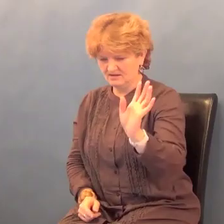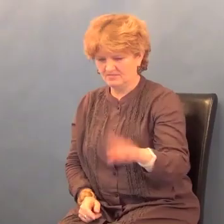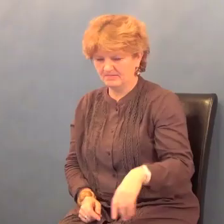E tam.